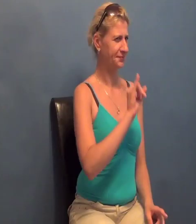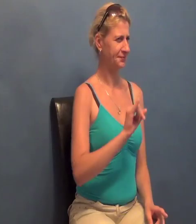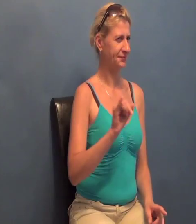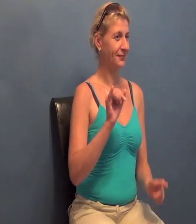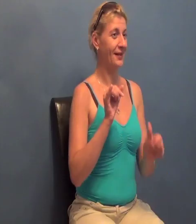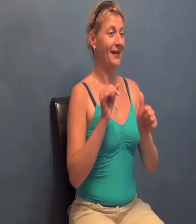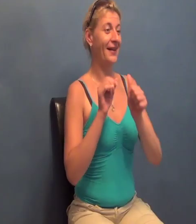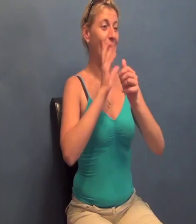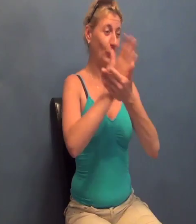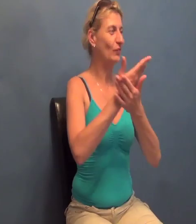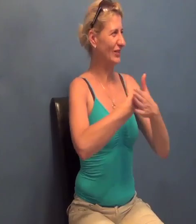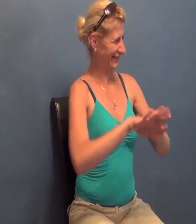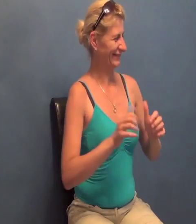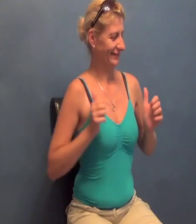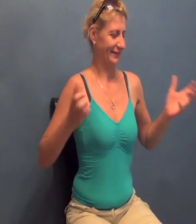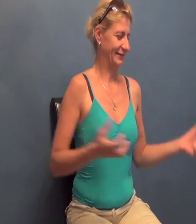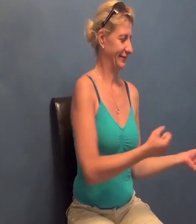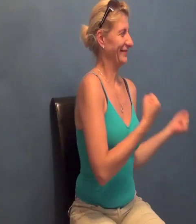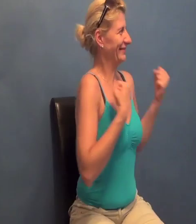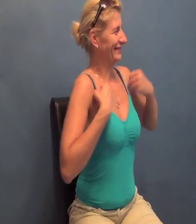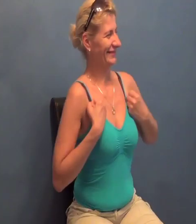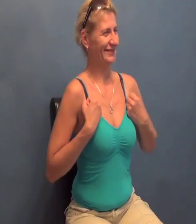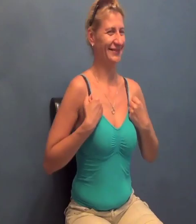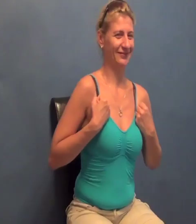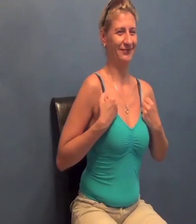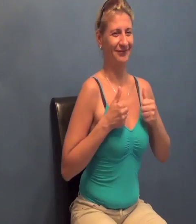Charlie kończy i zakłada na plecy szyby, odchodzi.